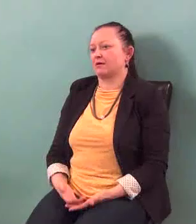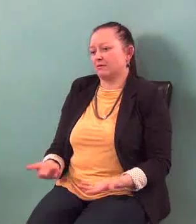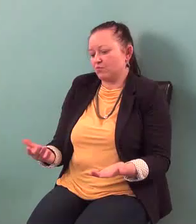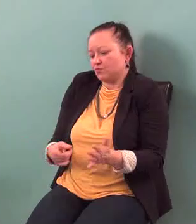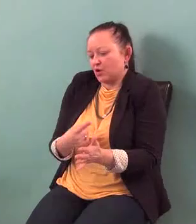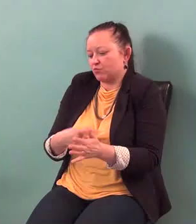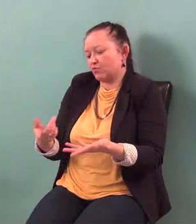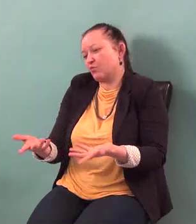Często tak jest.